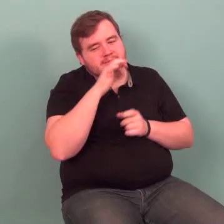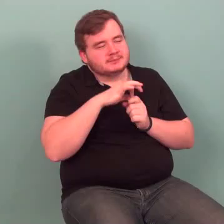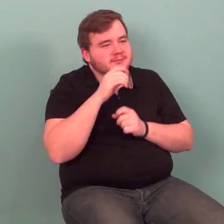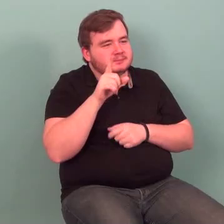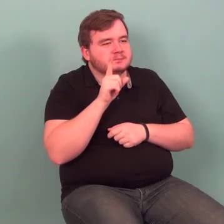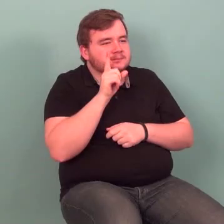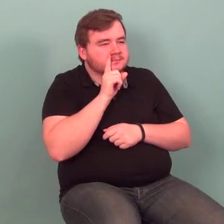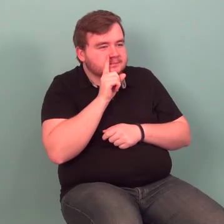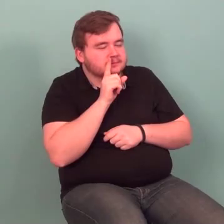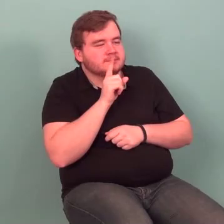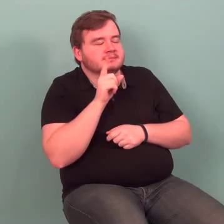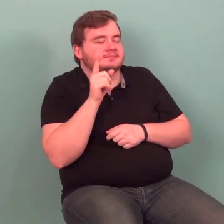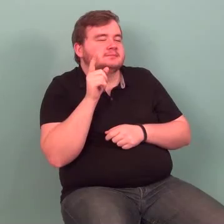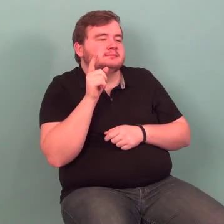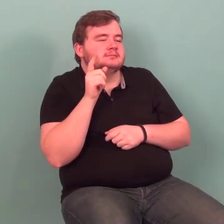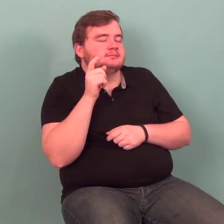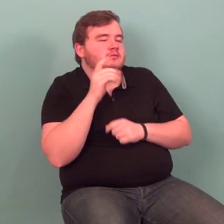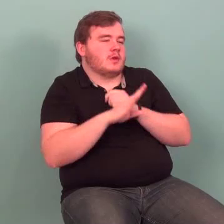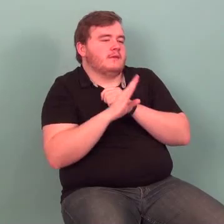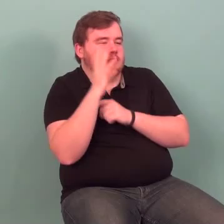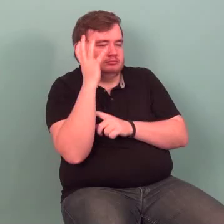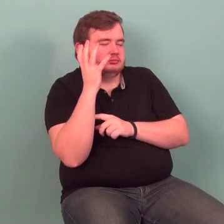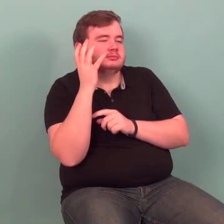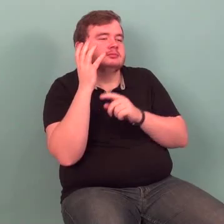Jest mężczyzna i drzewo.